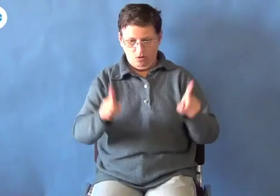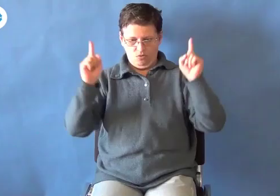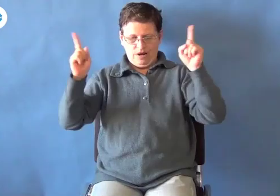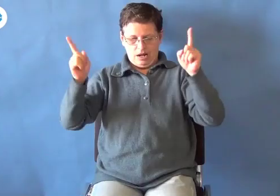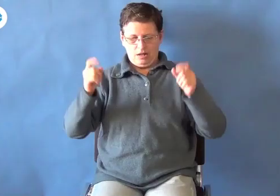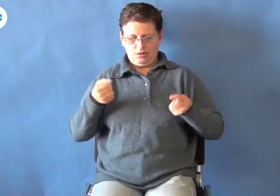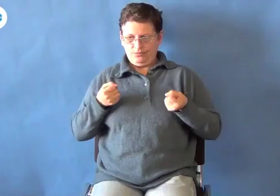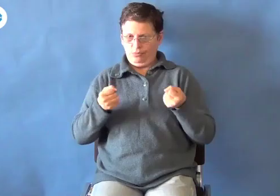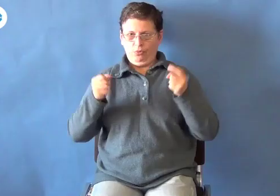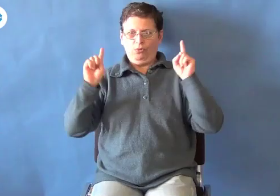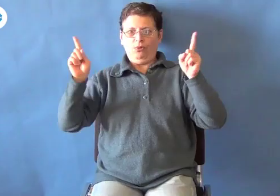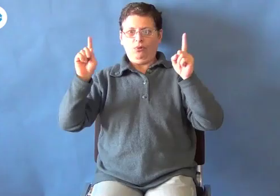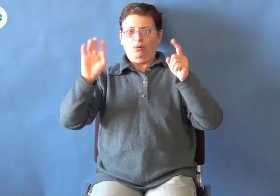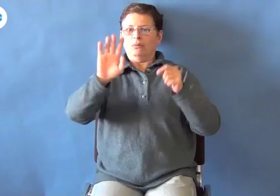Uwaga dla samochodów.